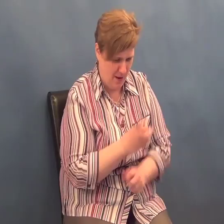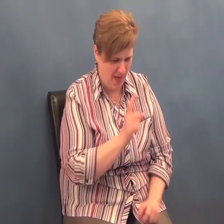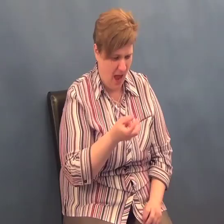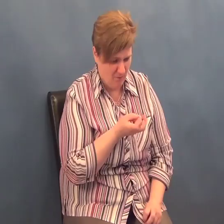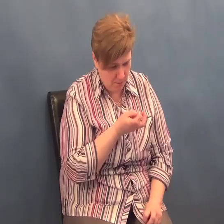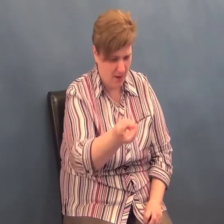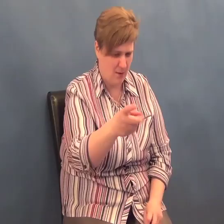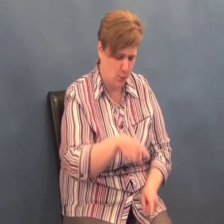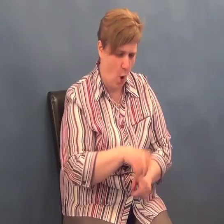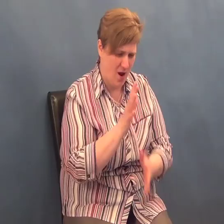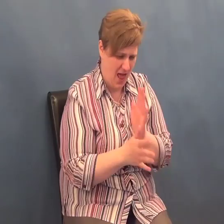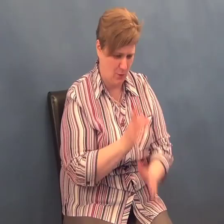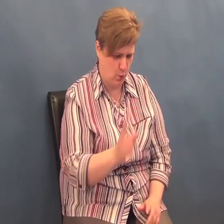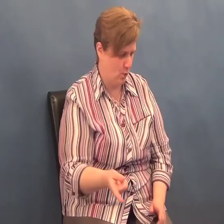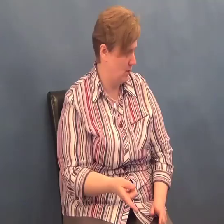Nie wolno tym wjechać do lasu.